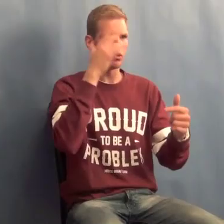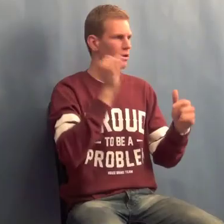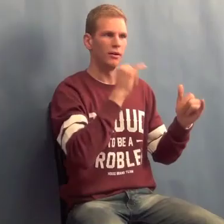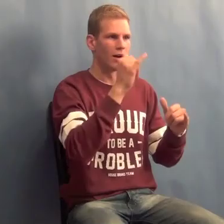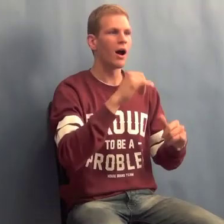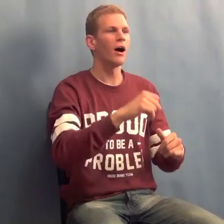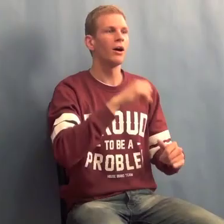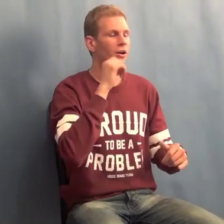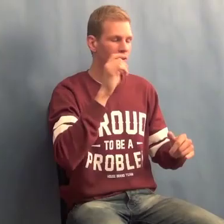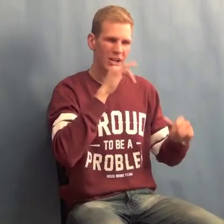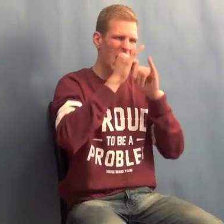Babcia zaczęła krzyczeć.